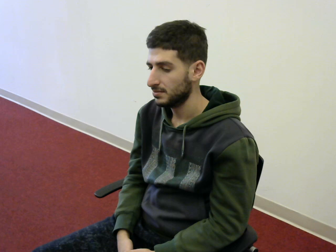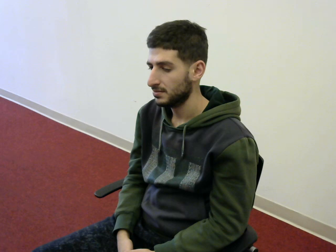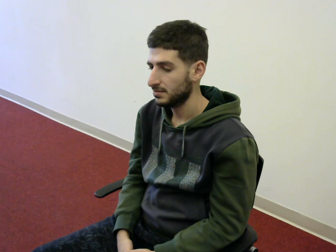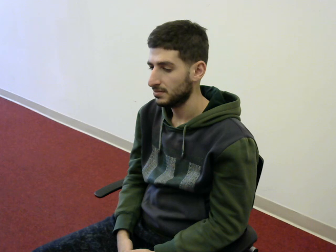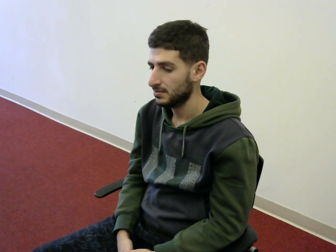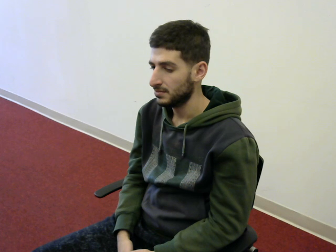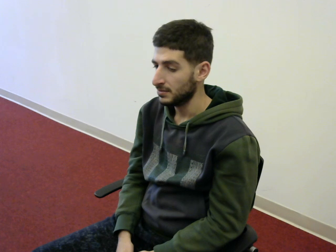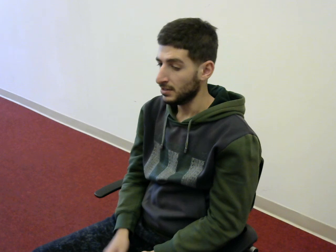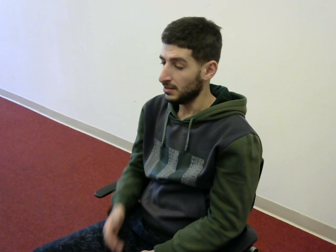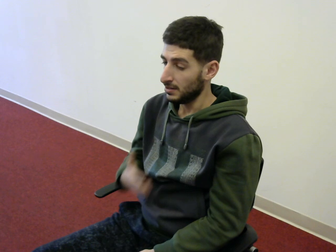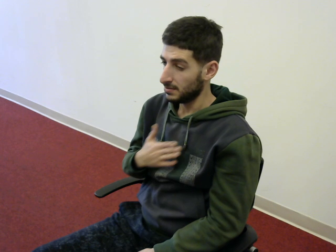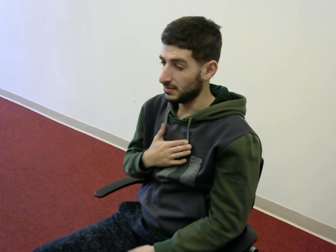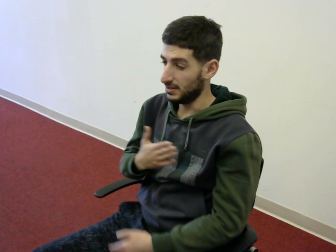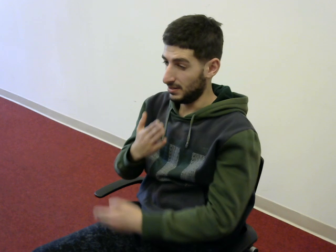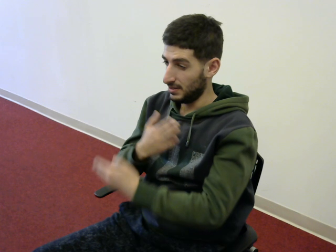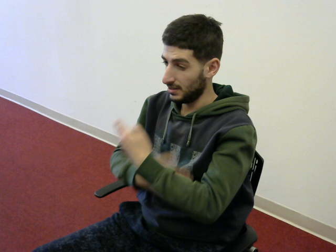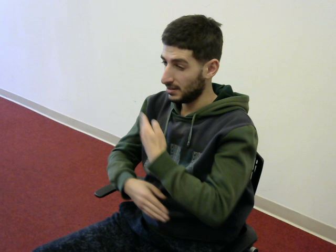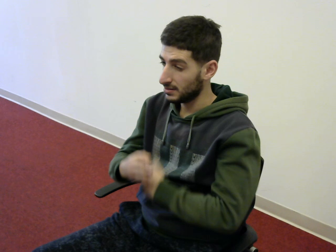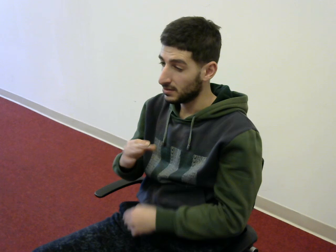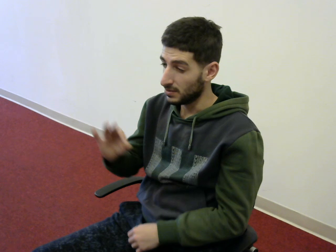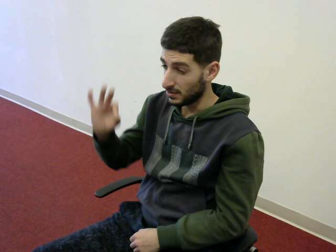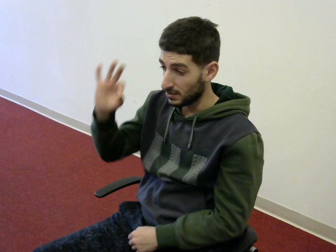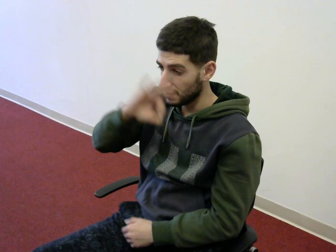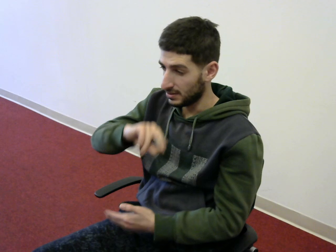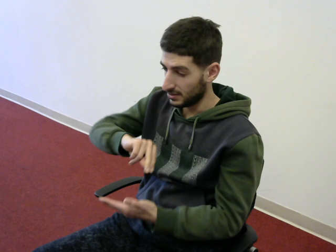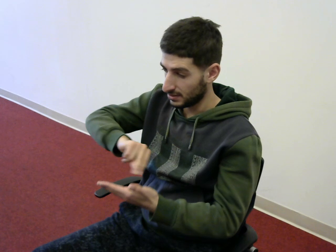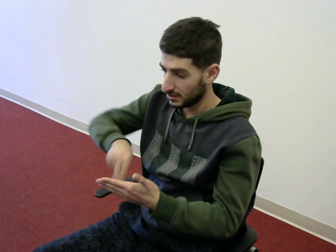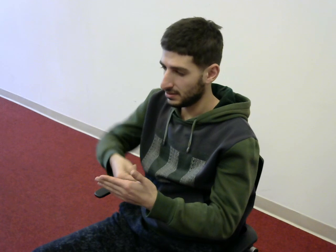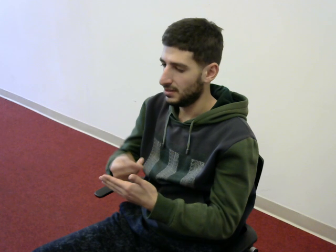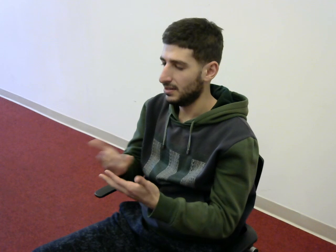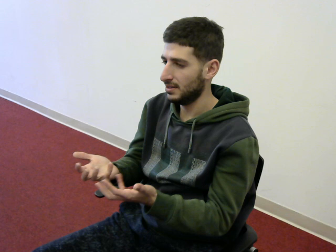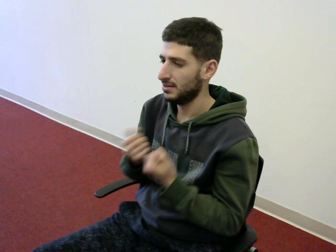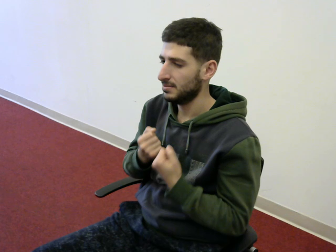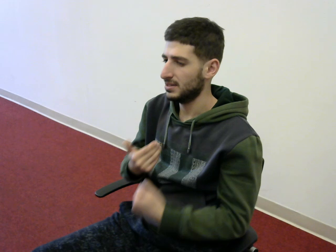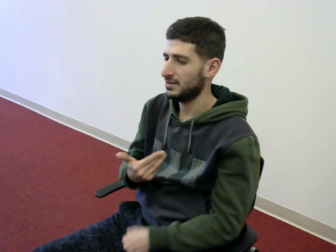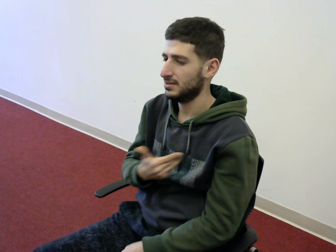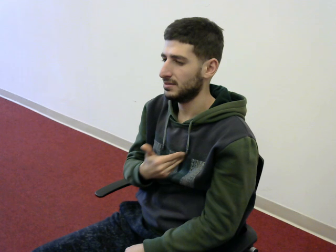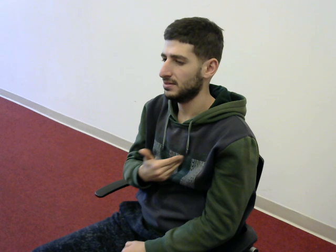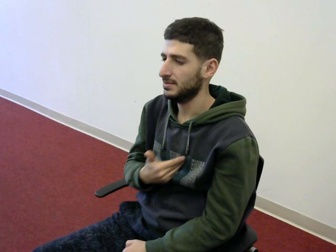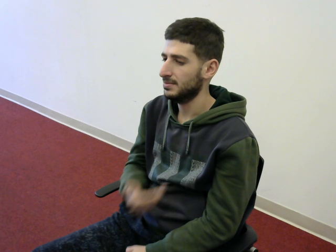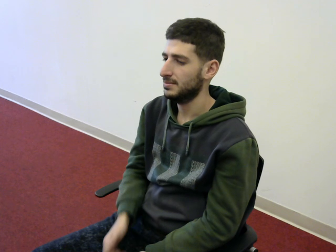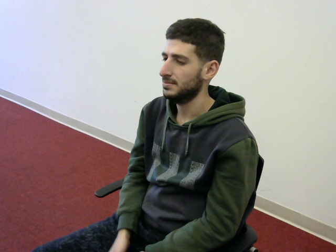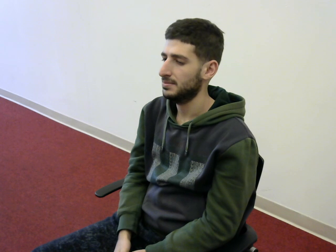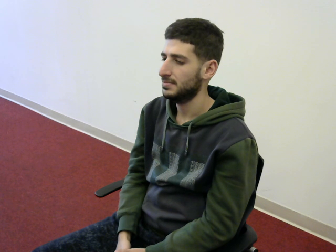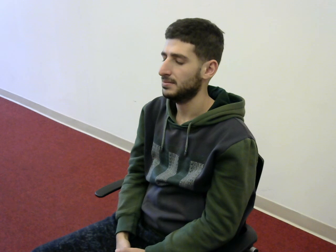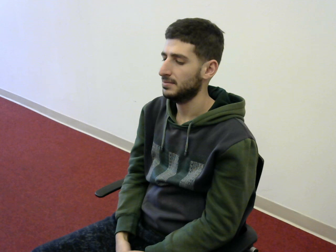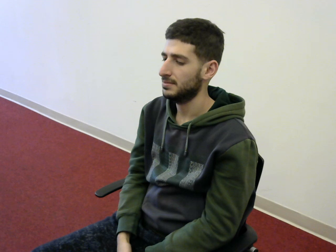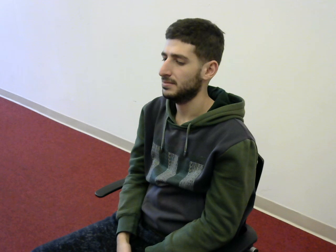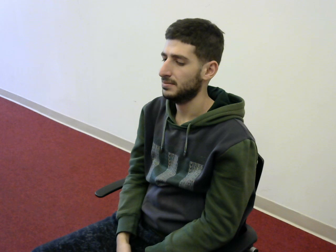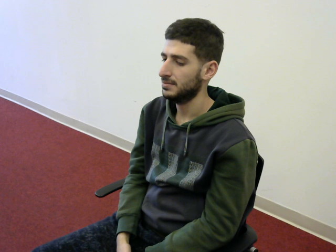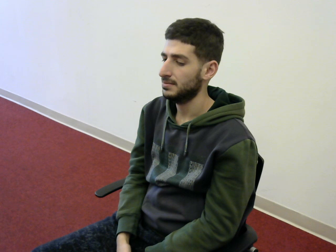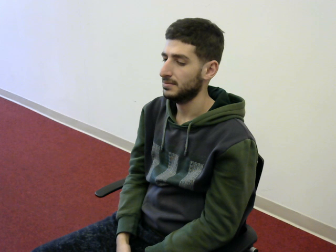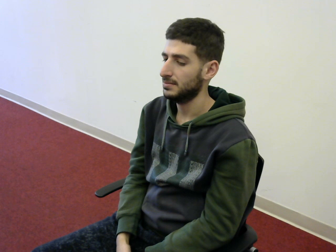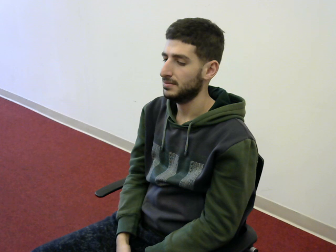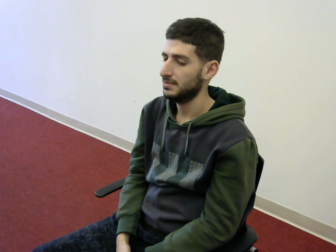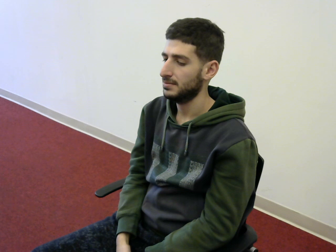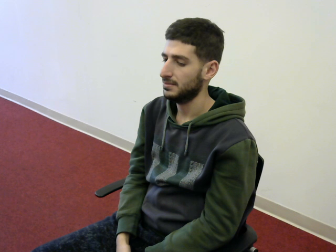Mən əlillik haqqında arayış almaq istəyirəm